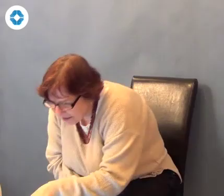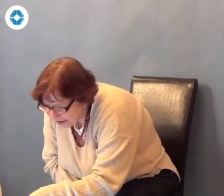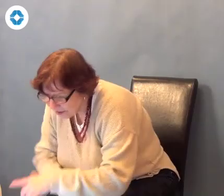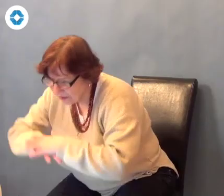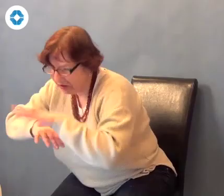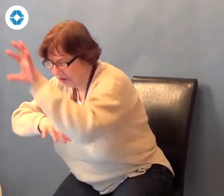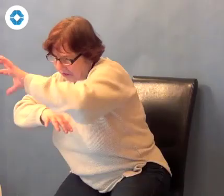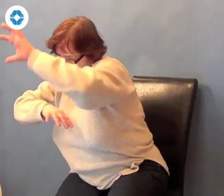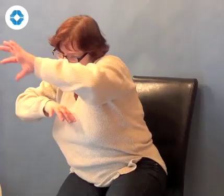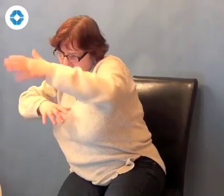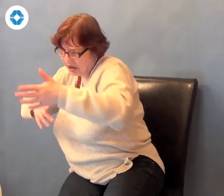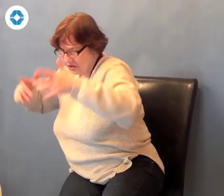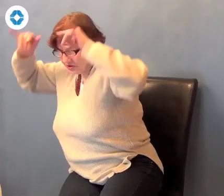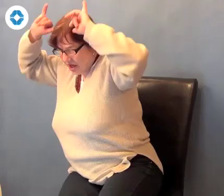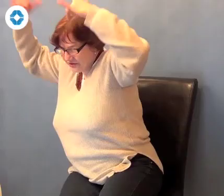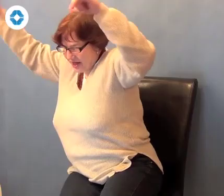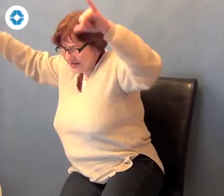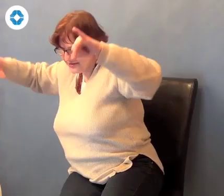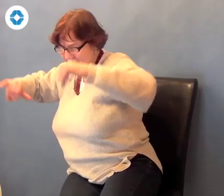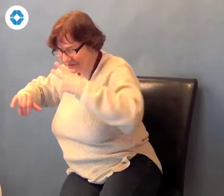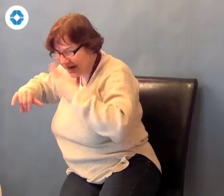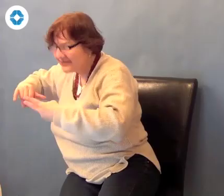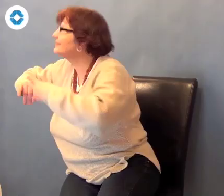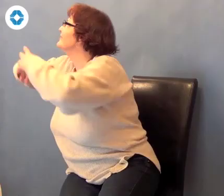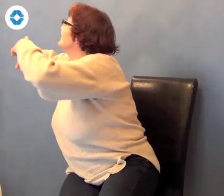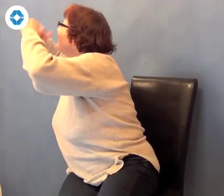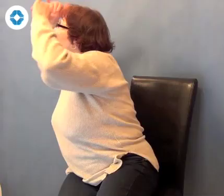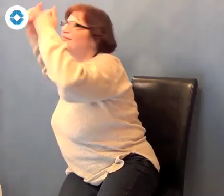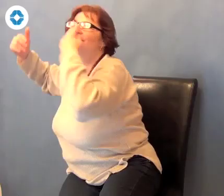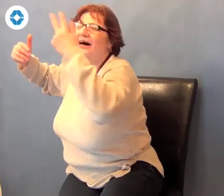Przez okno ogląda jelenia.